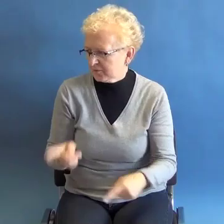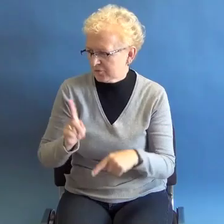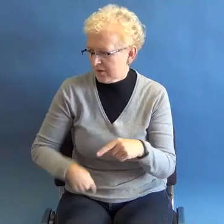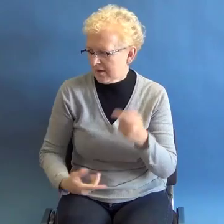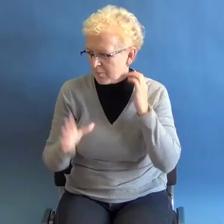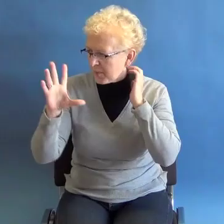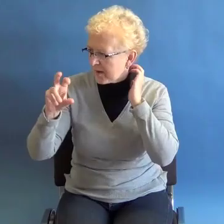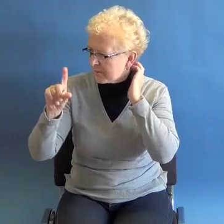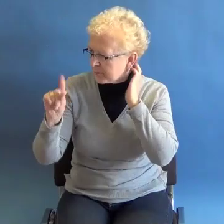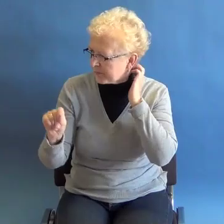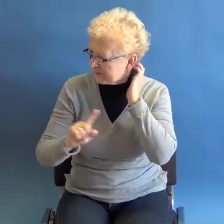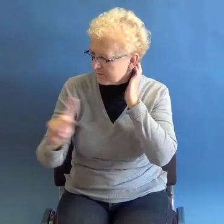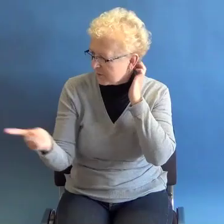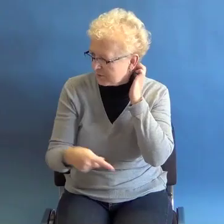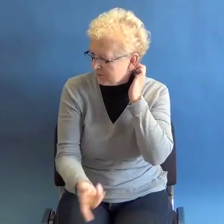Przepisy BHP nie pozwalają.